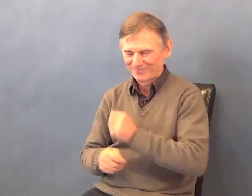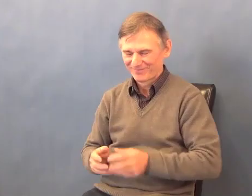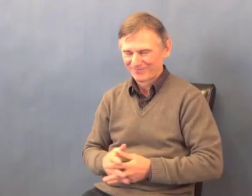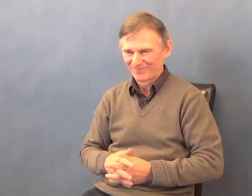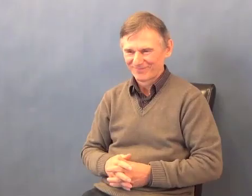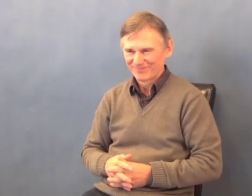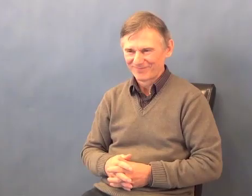Kara.